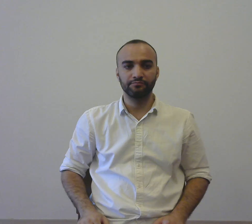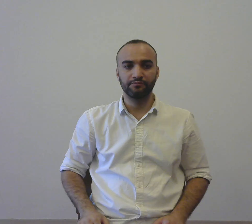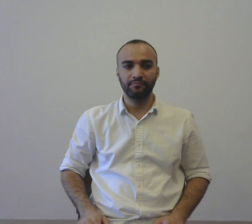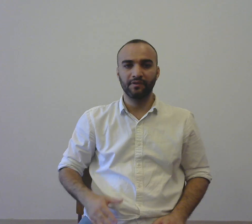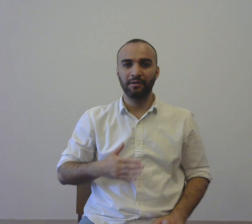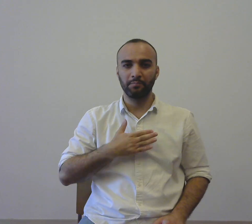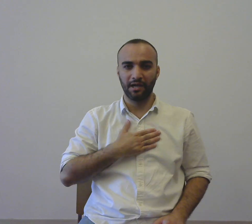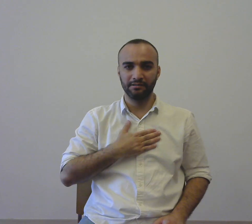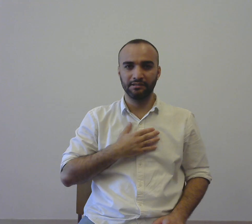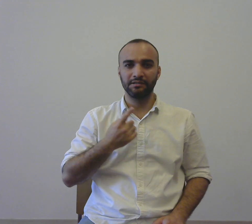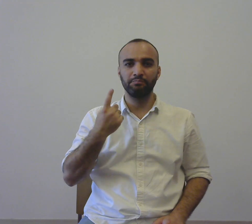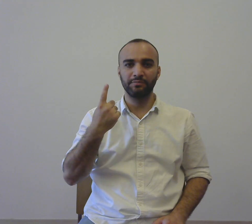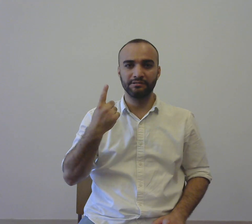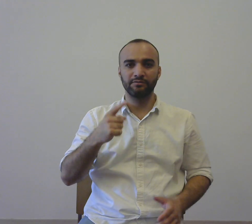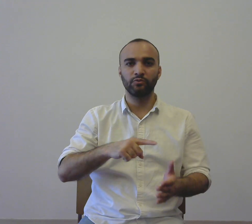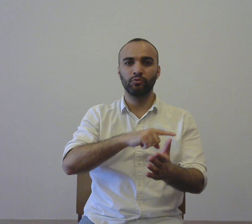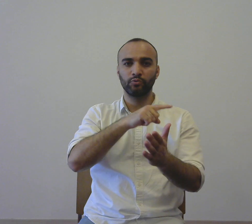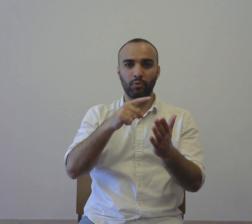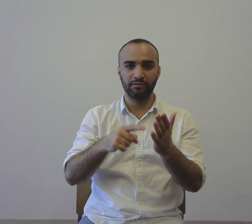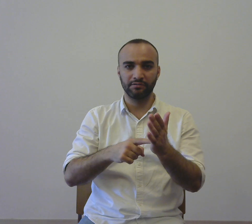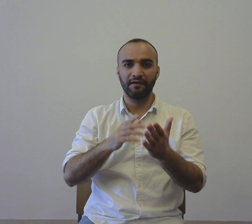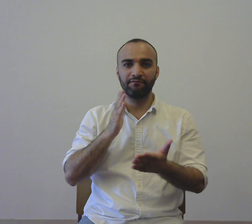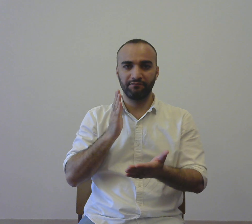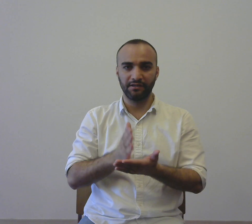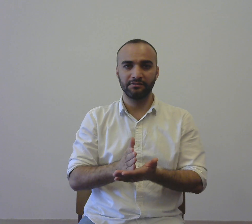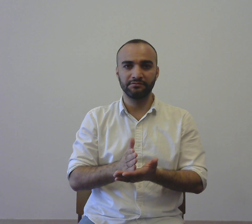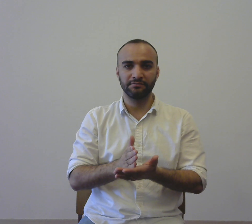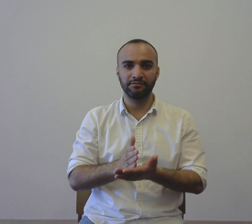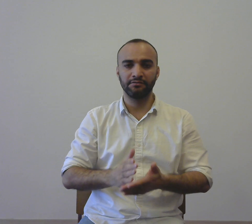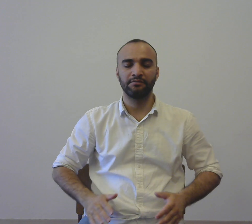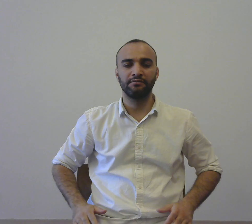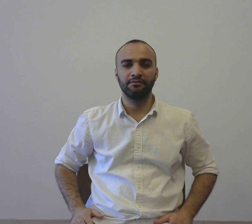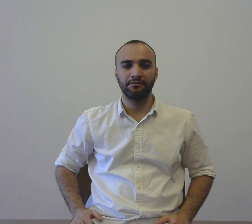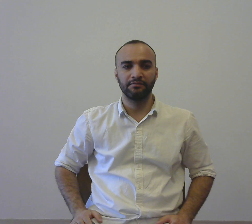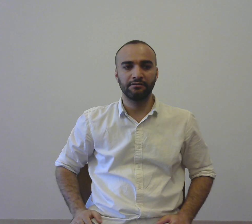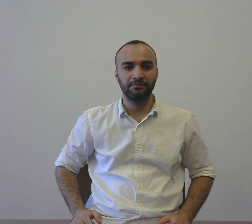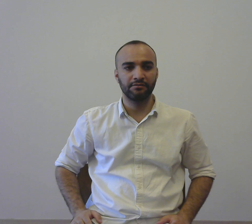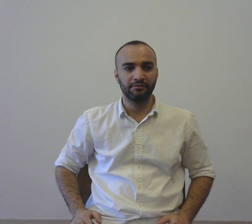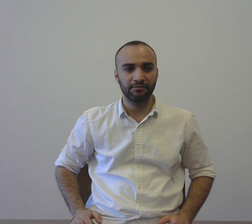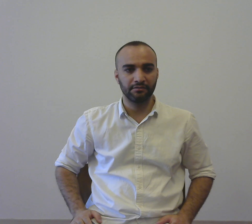Mənim bir sualım var